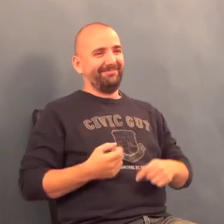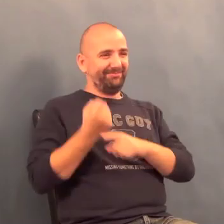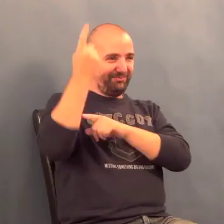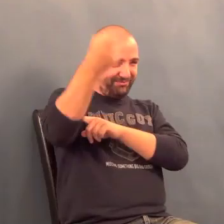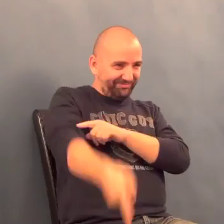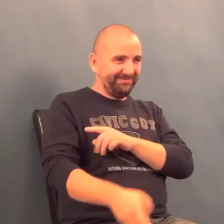Kot spadł na dół.